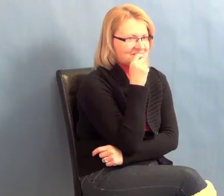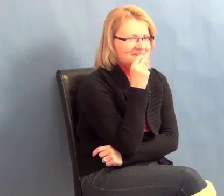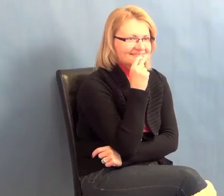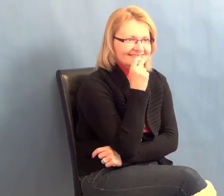Nie ma.